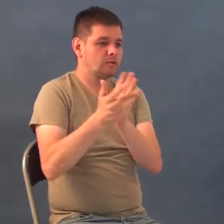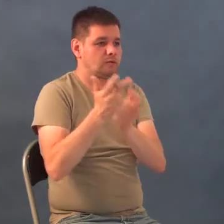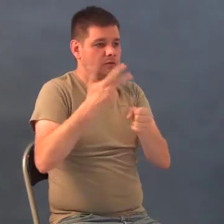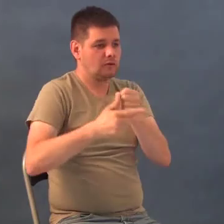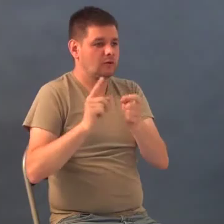Zakupy.